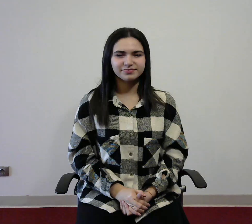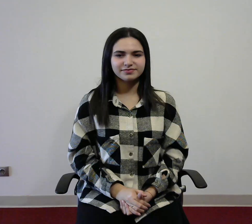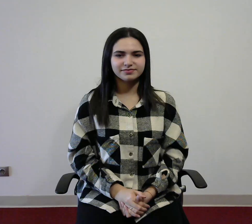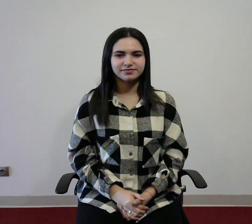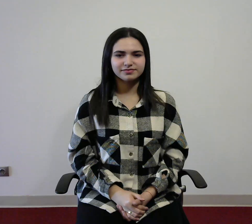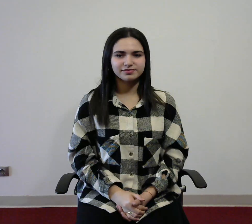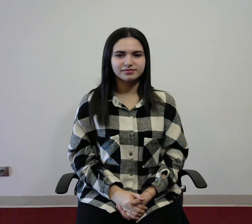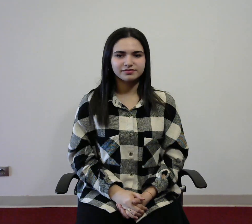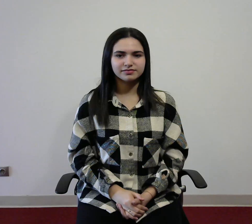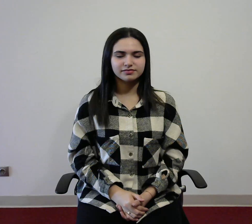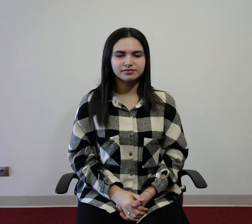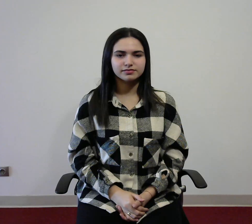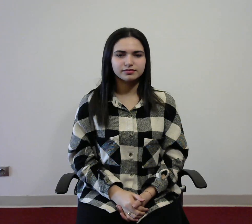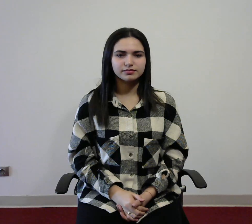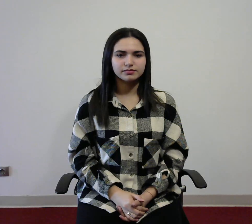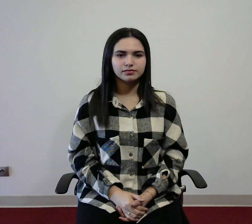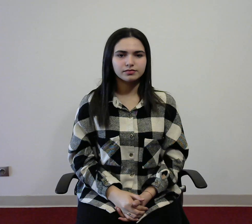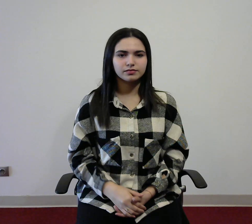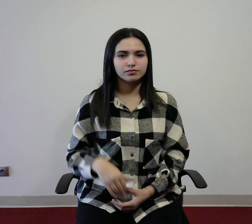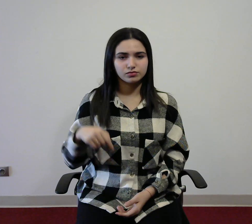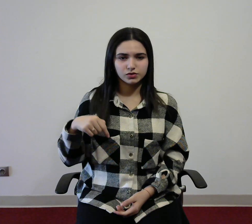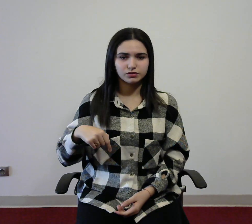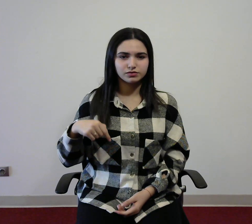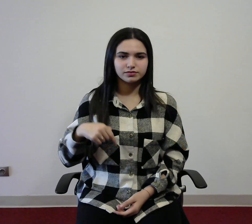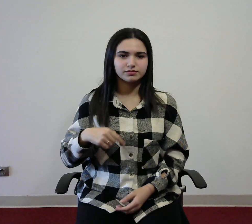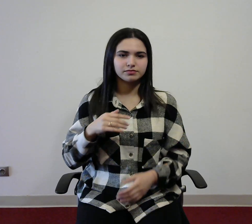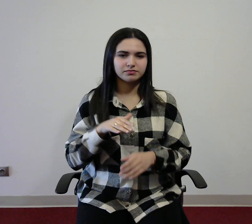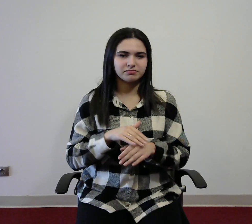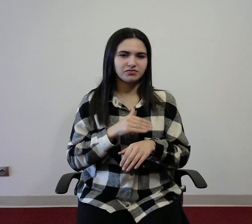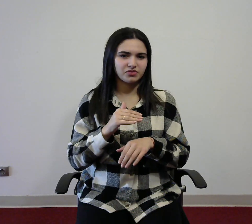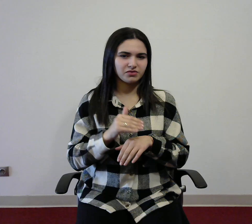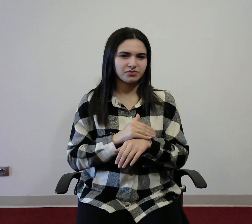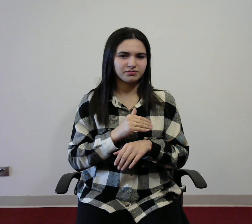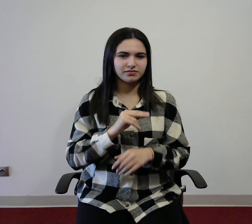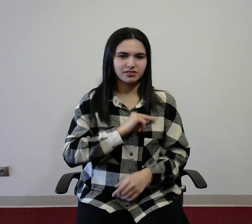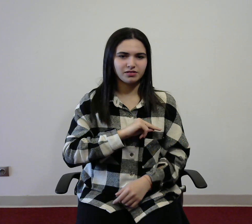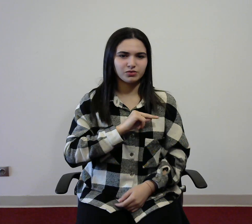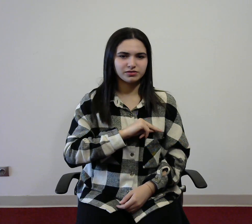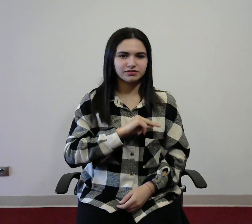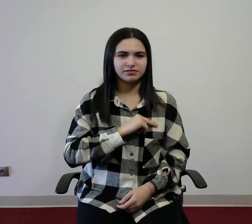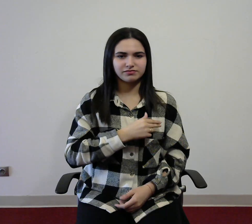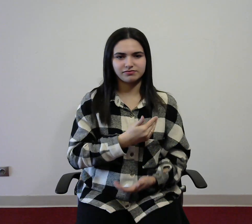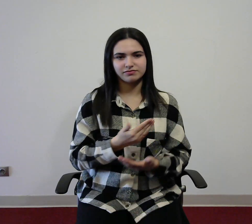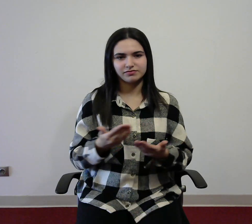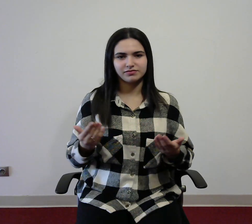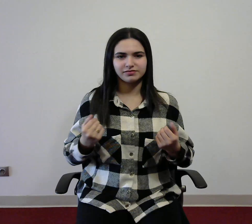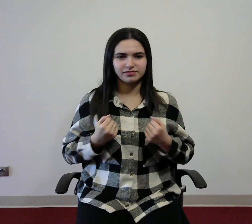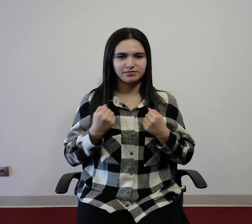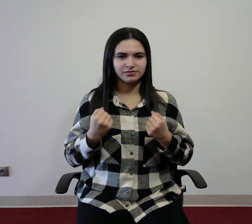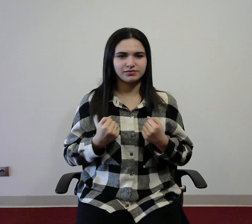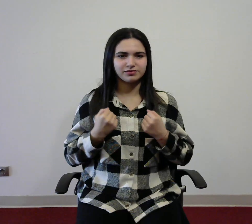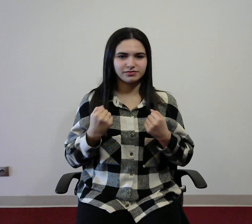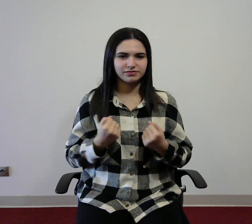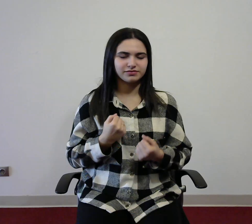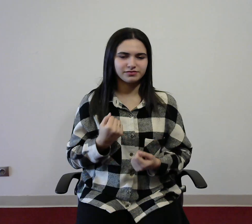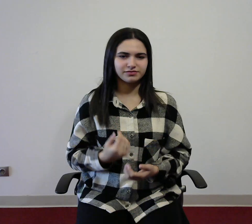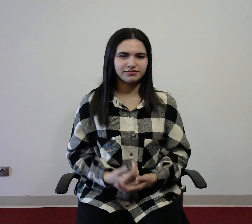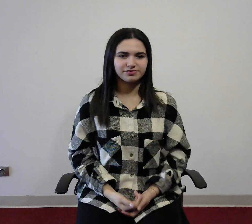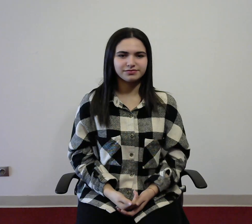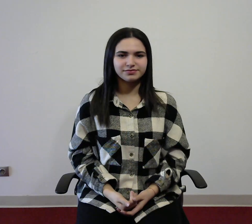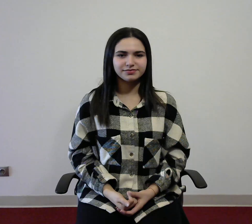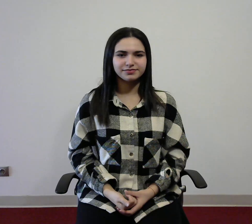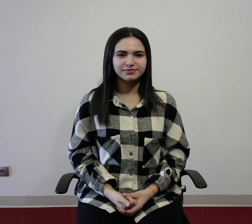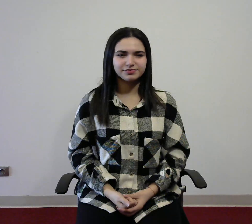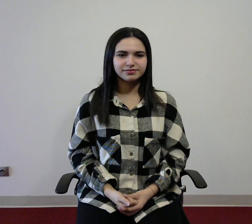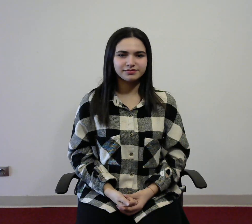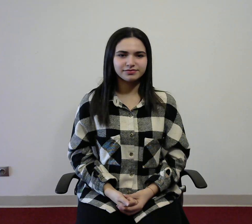Burda mehriban işçilər çalışır